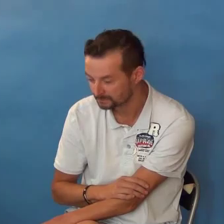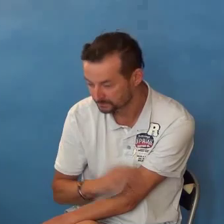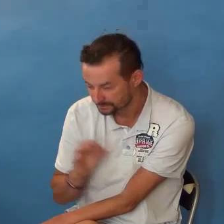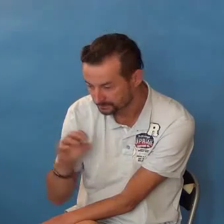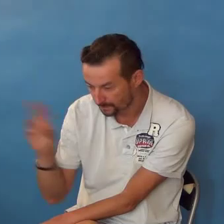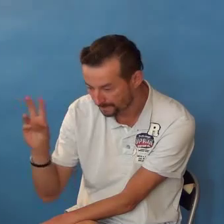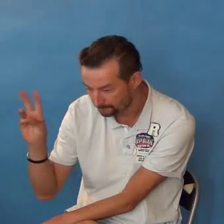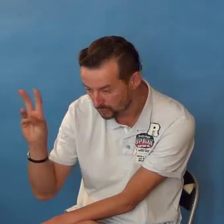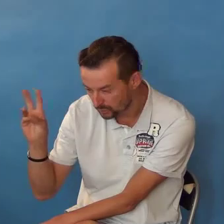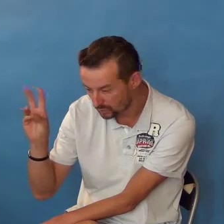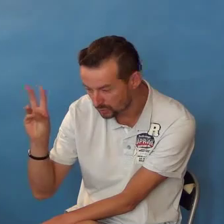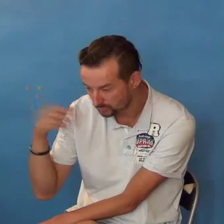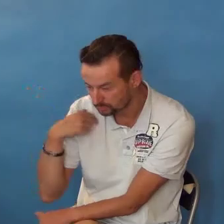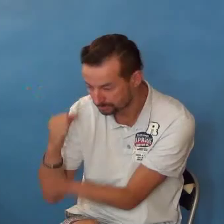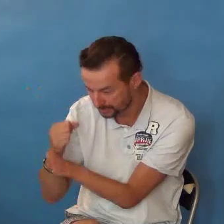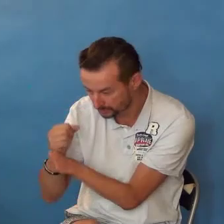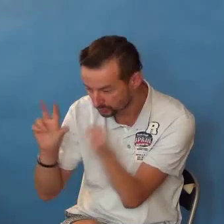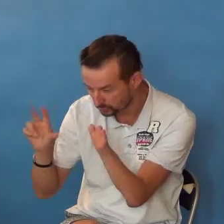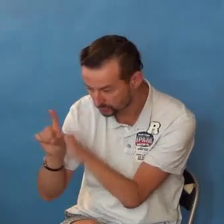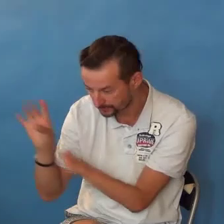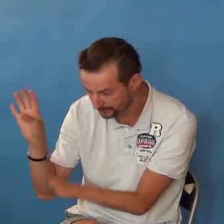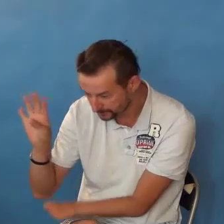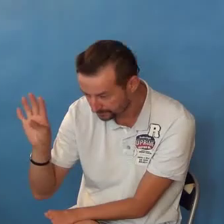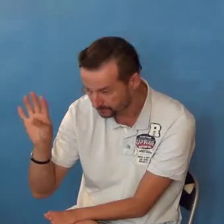We wtorek pracuję od ósmej do czwartej.